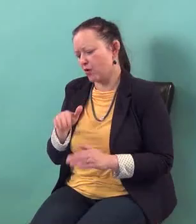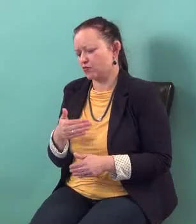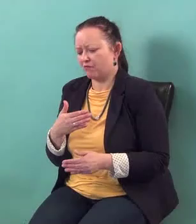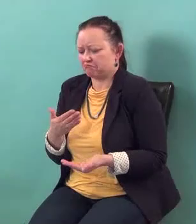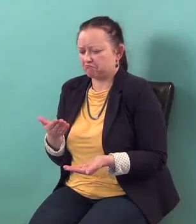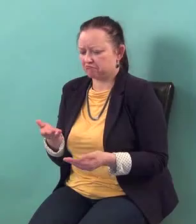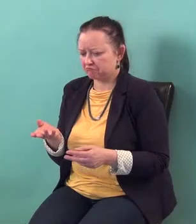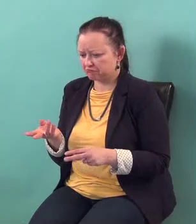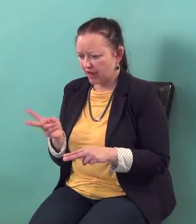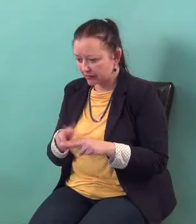Można.